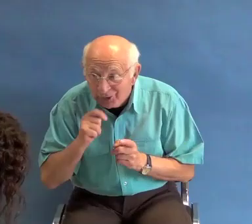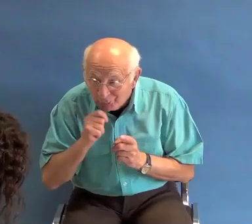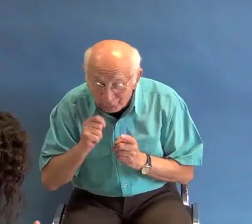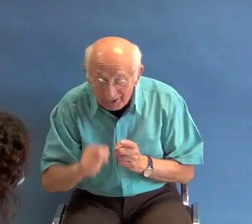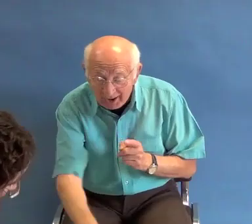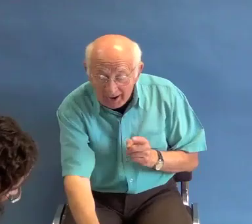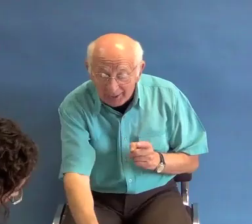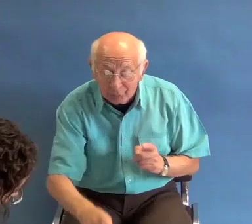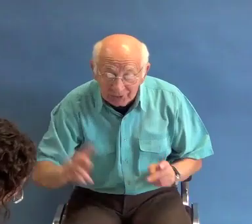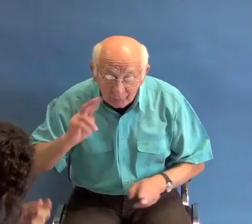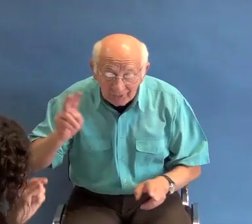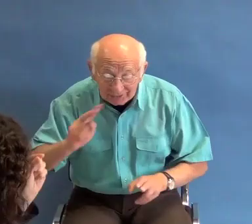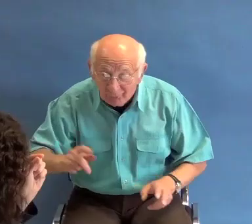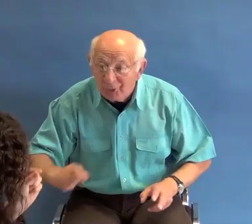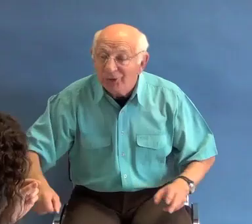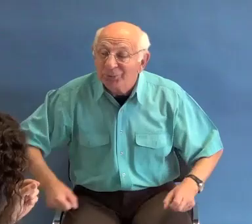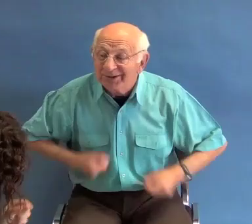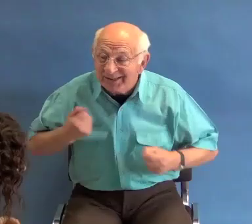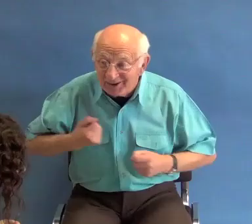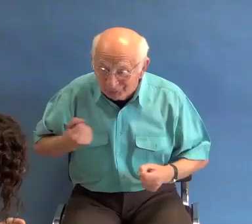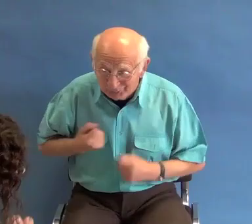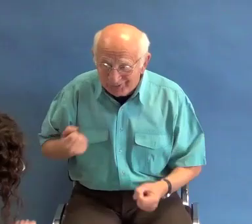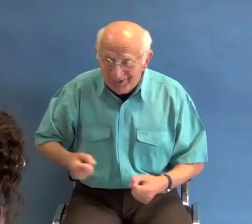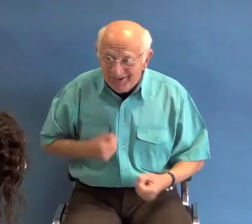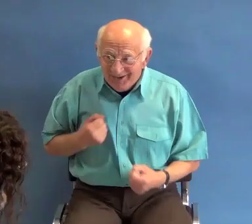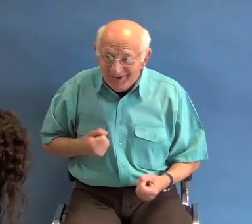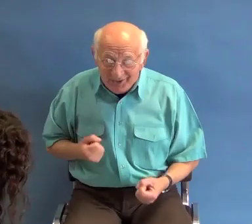A tu budzik dzwonił, dzwonił i miś się przestraszył.